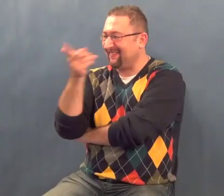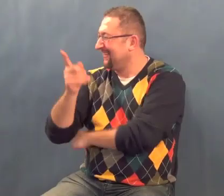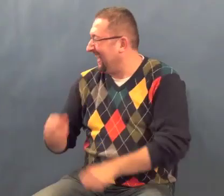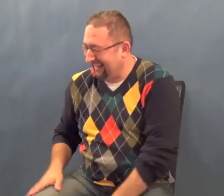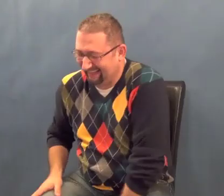Właśnie.